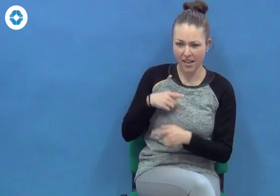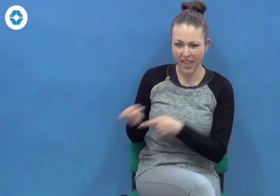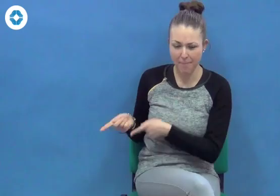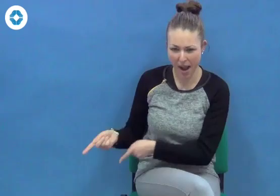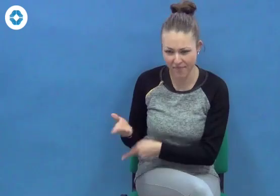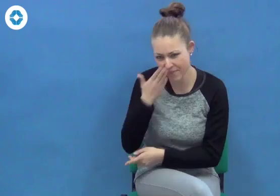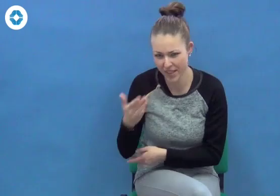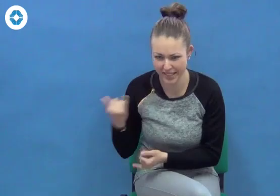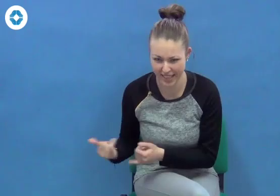Będzie wyglądało, jakby on uczył dziecko.